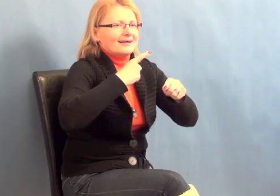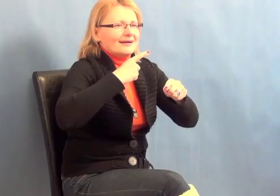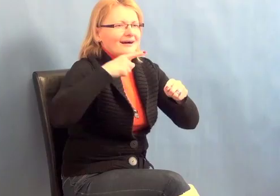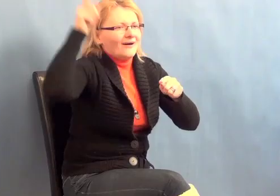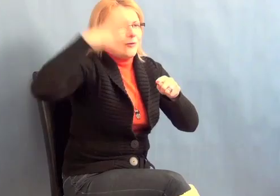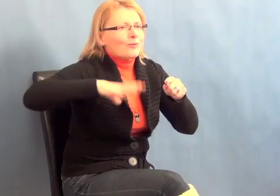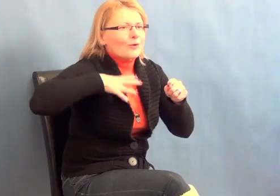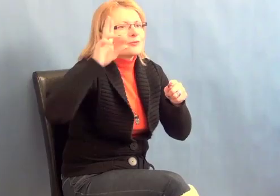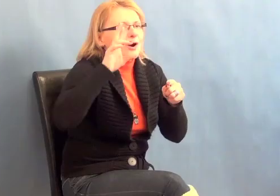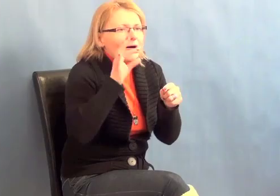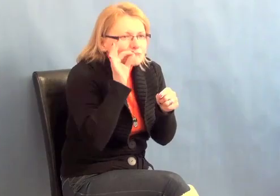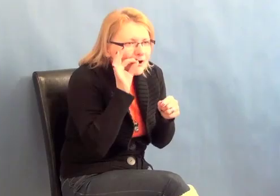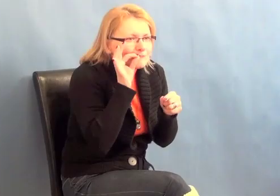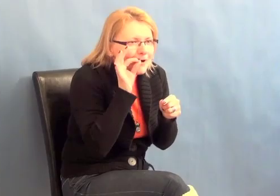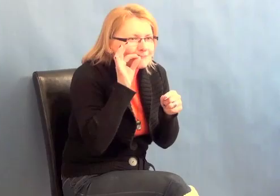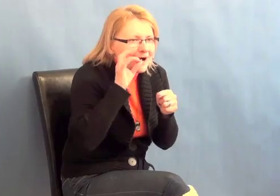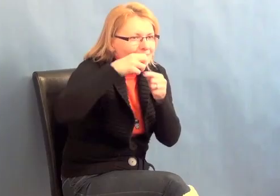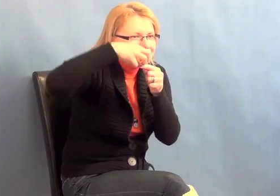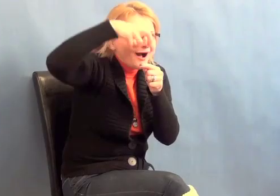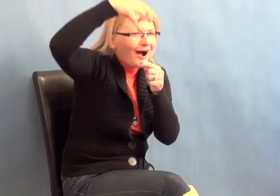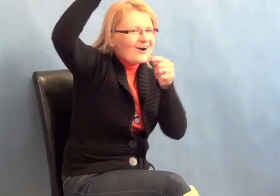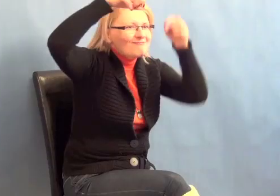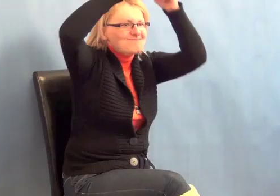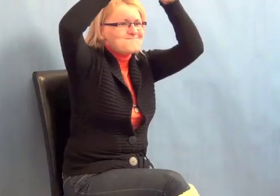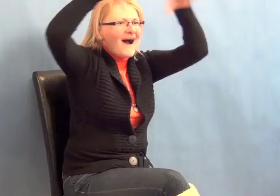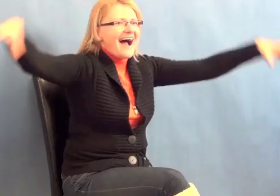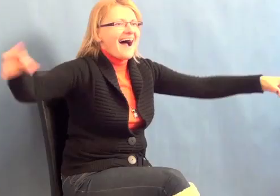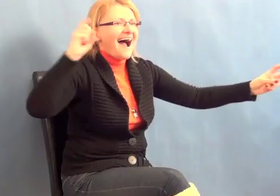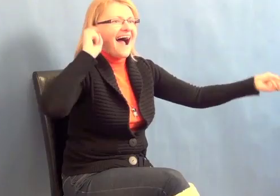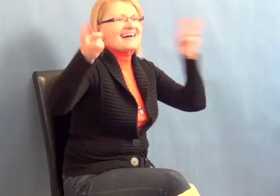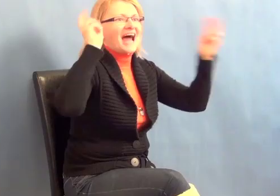Okazało się, że ktoś w palił papierosa w pokoju i z tego powodu włączył się alarm, który uruchomił zraszacze.